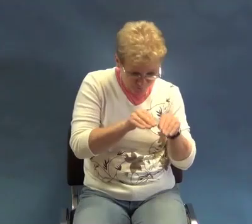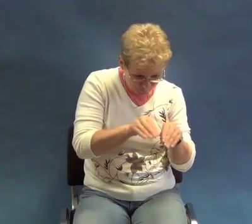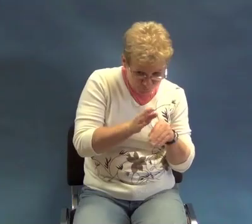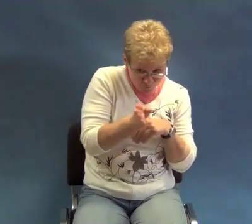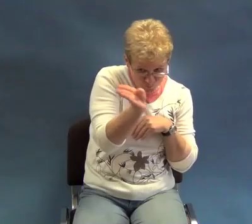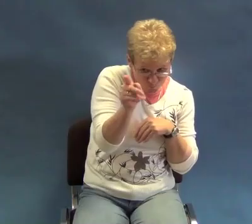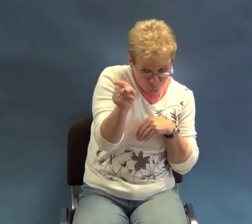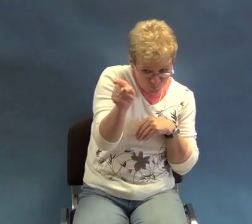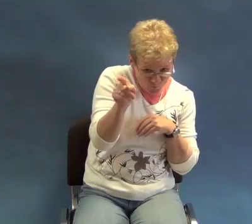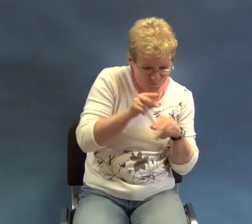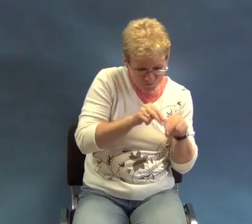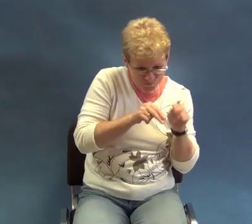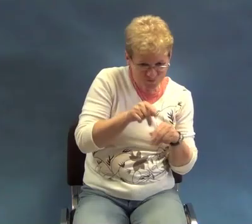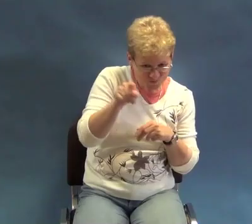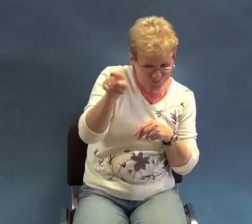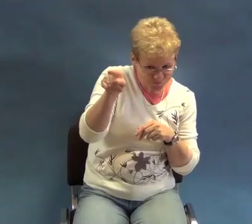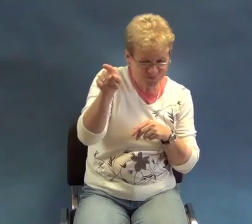Mówił małemu chłopcu, którędy ma iść i że przy tym ma zbierać kamyczki.